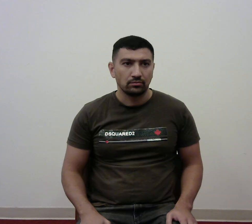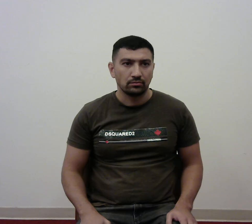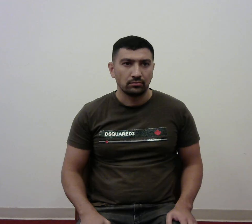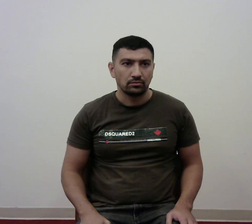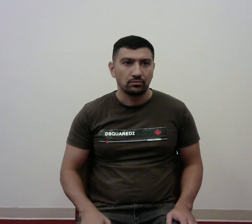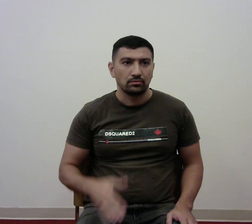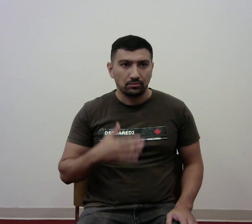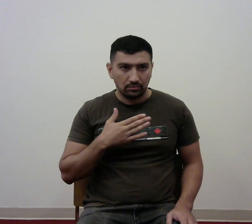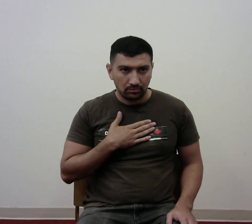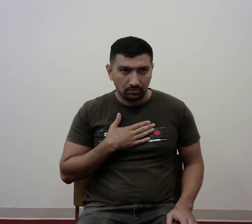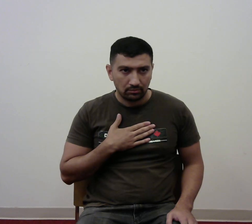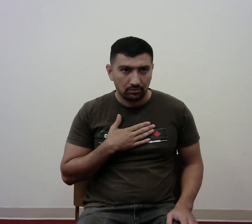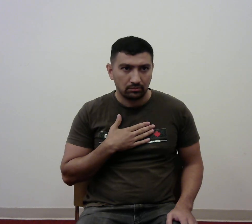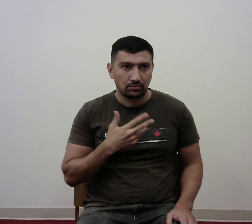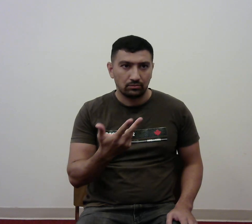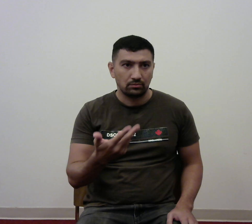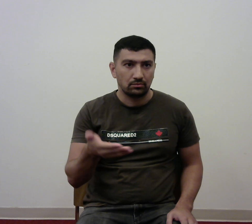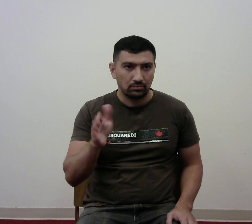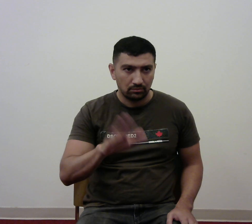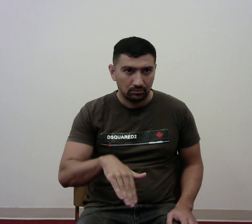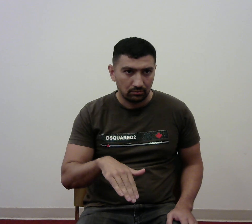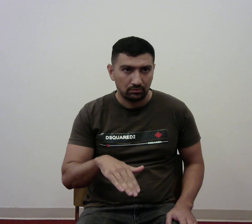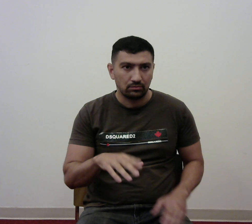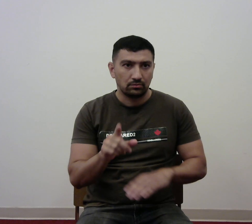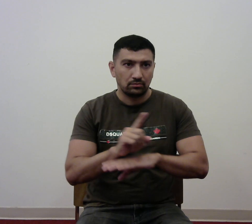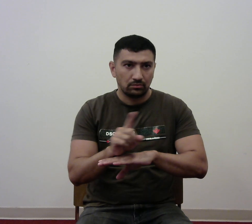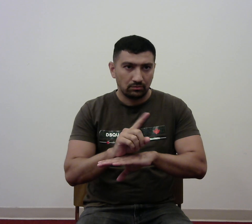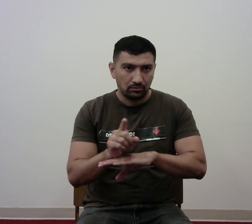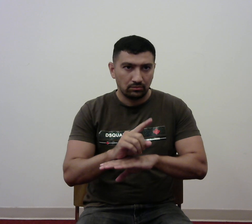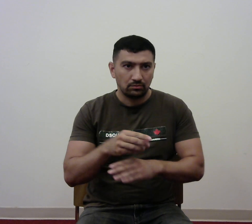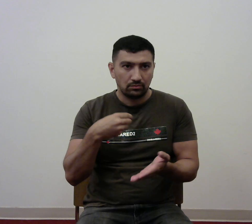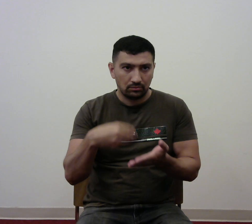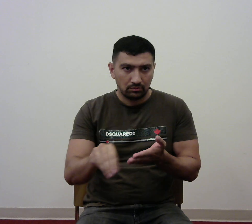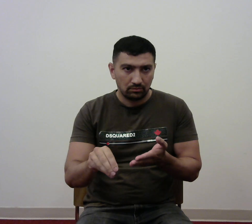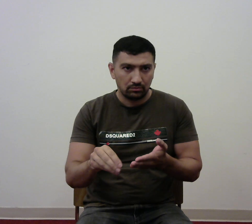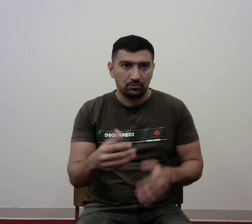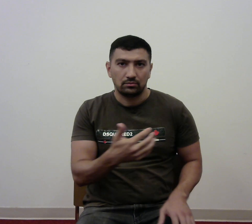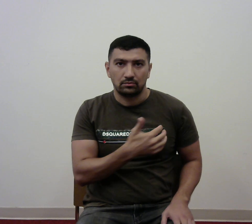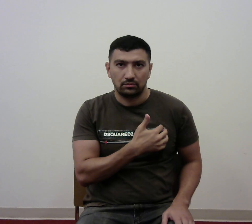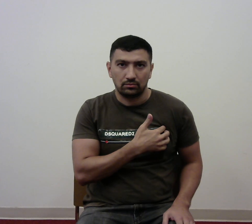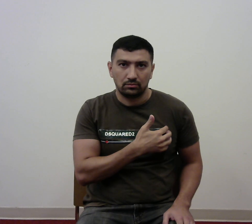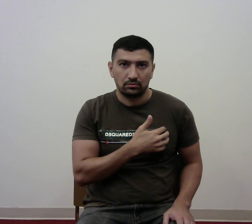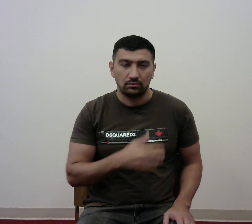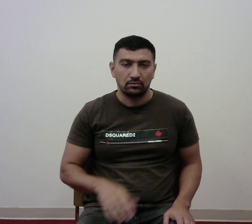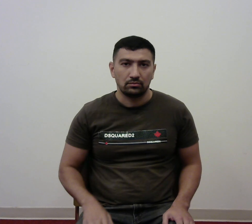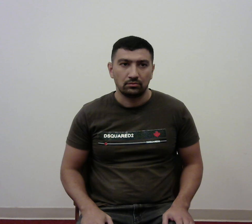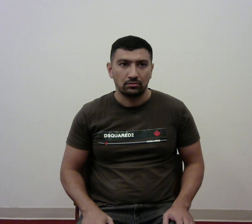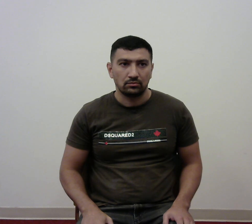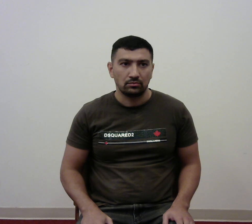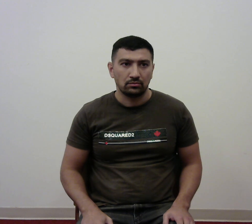Mən 3 ədəd qələm almaq istərdim